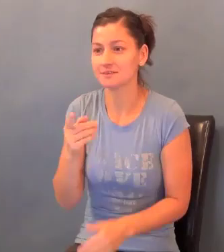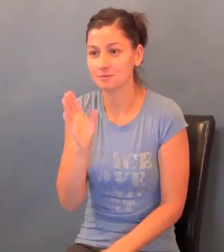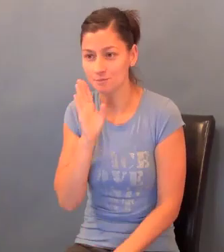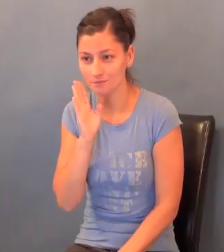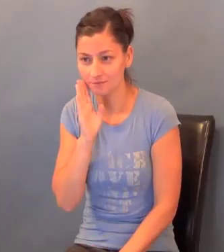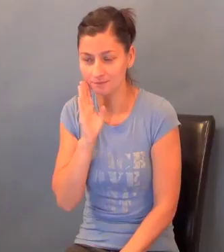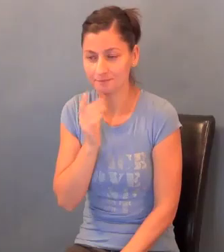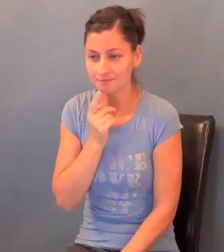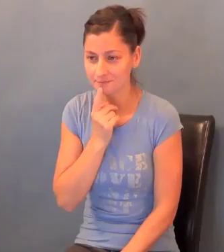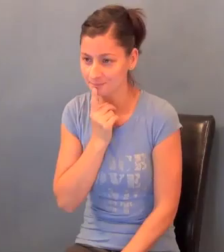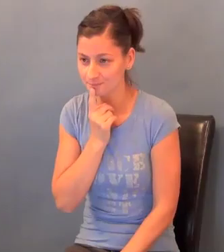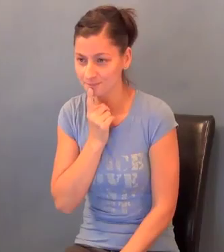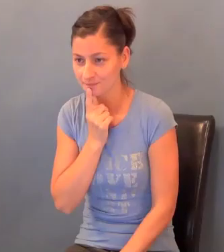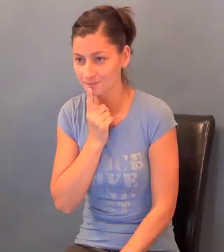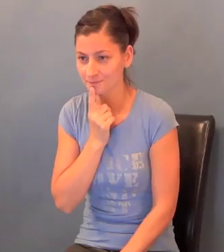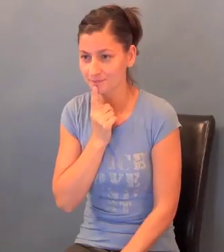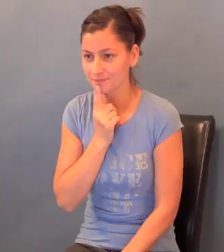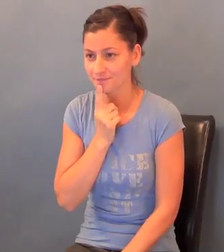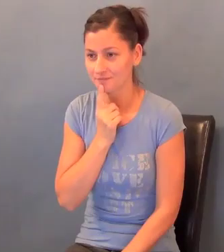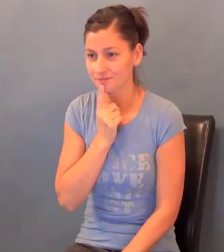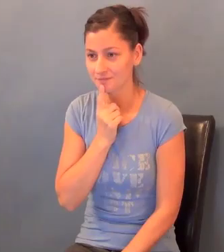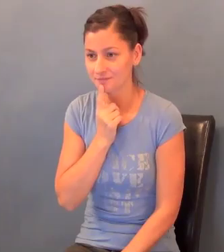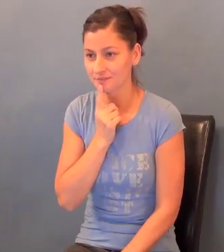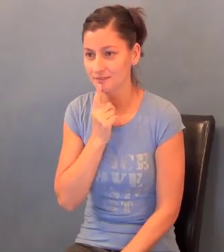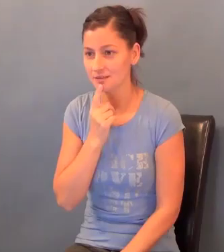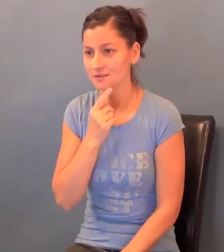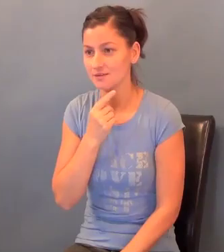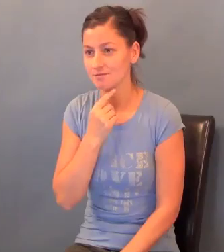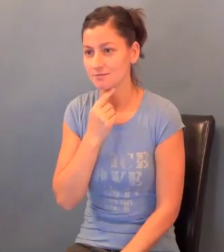Podobnie...